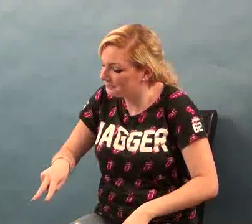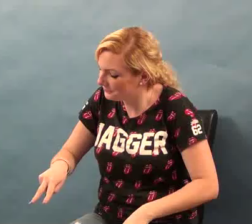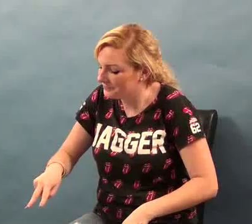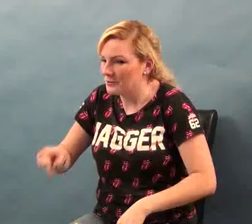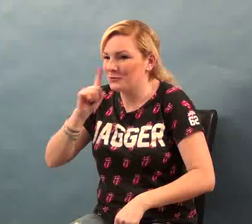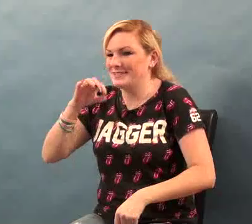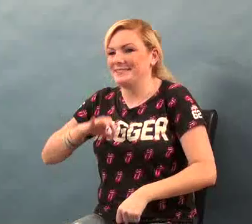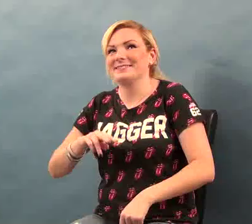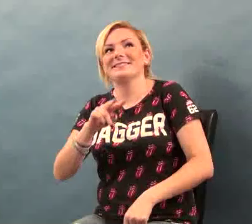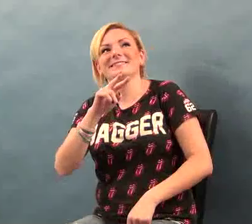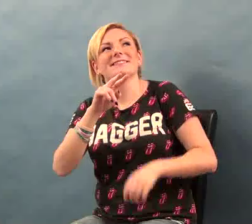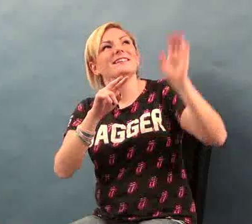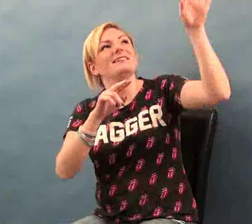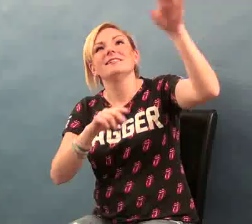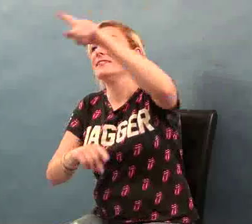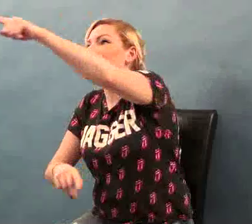Chłopiec, syn, pokazuje policjantowi coś palcem.